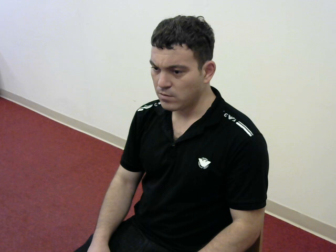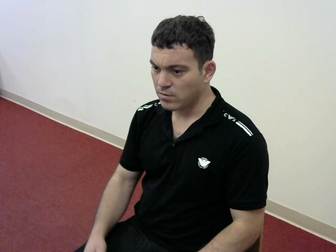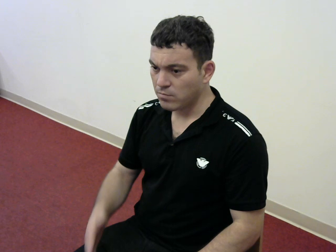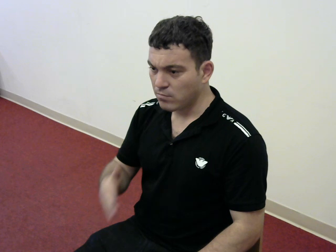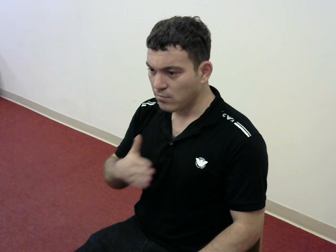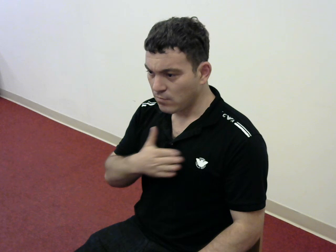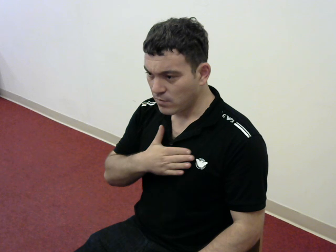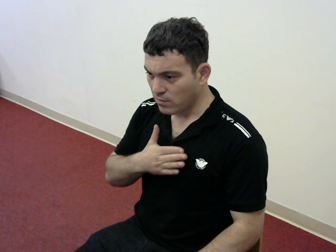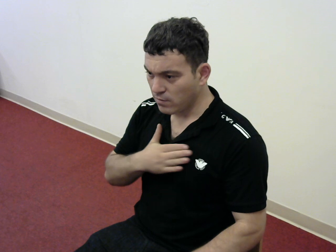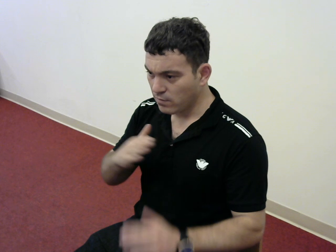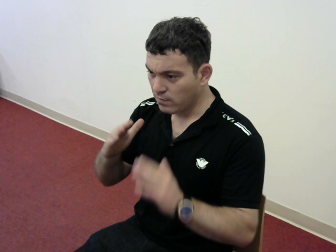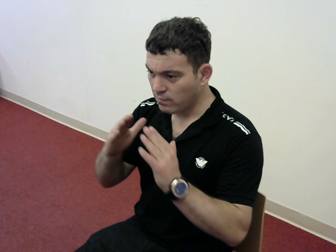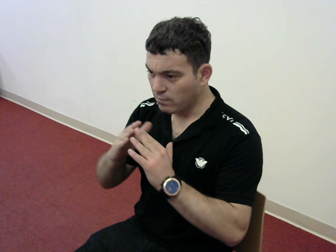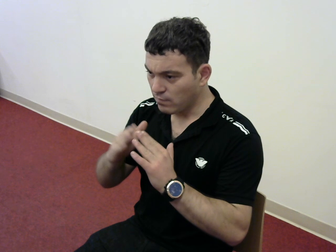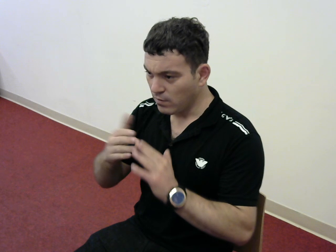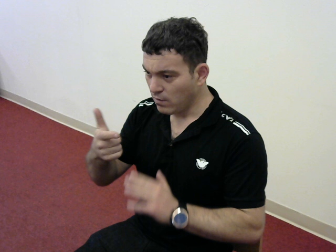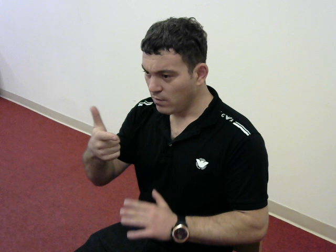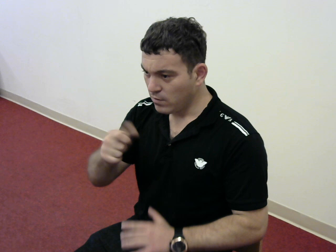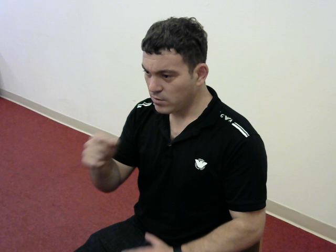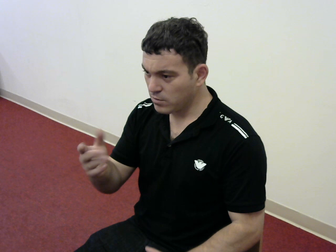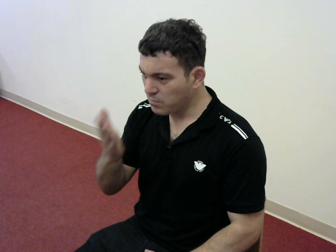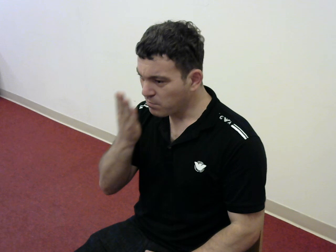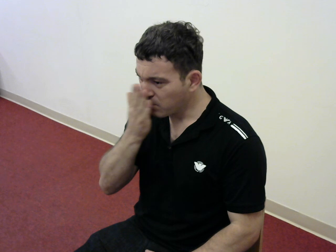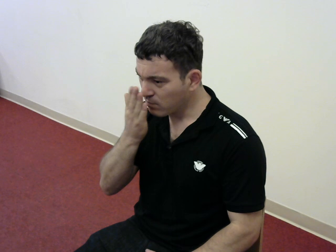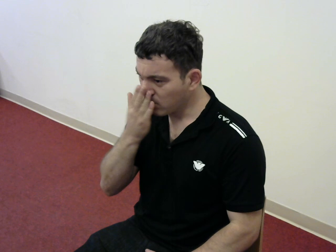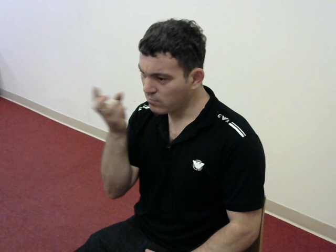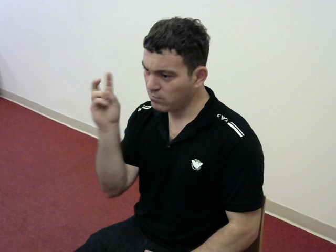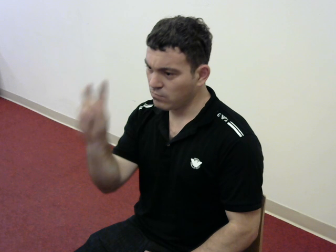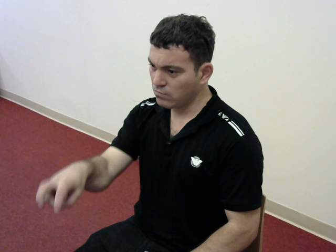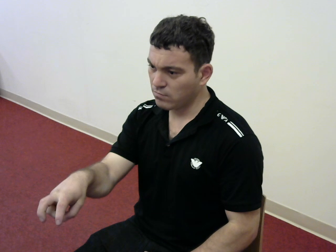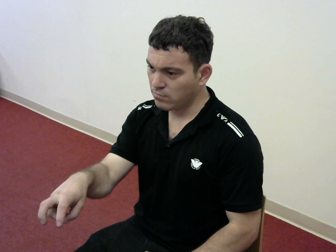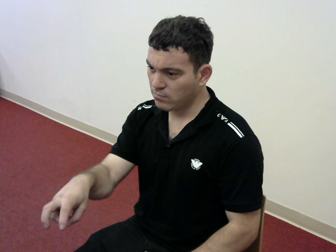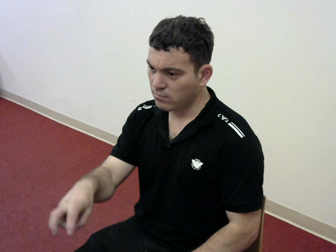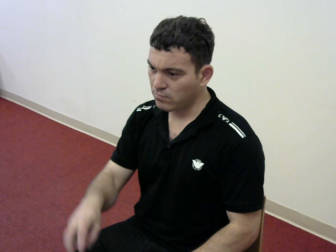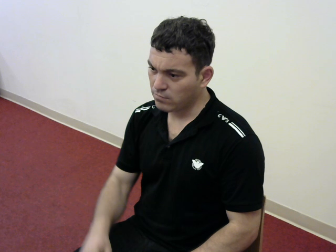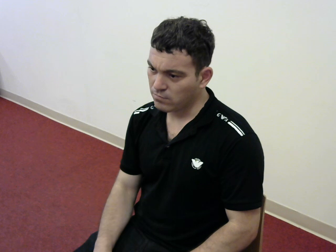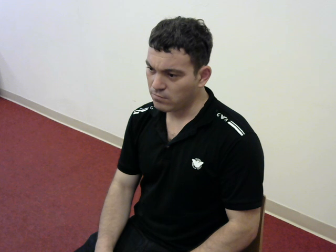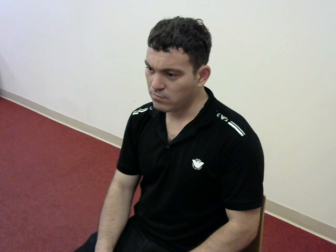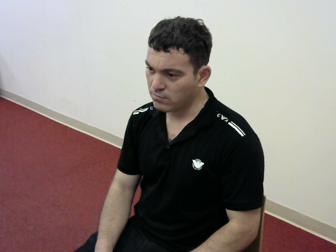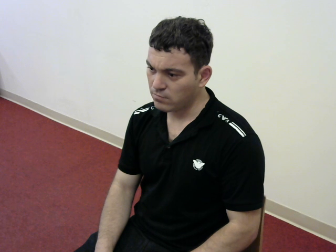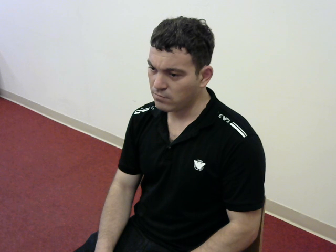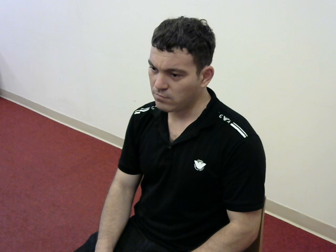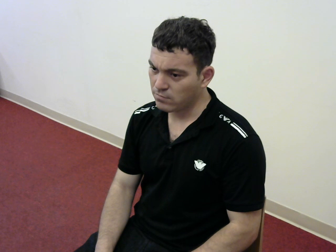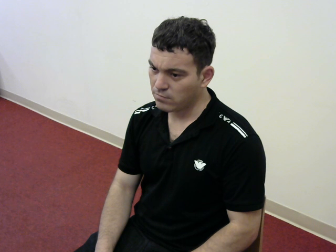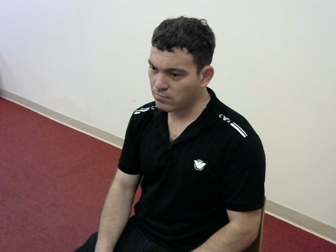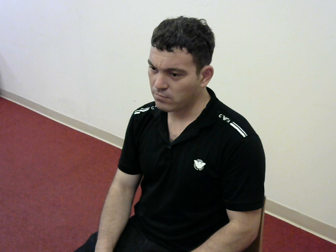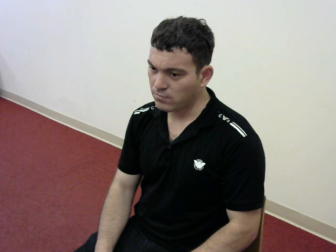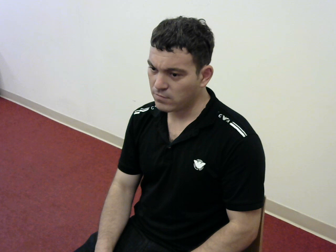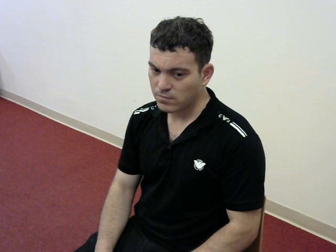Bizim evdən qaz iyi gəlir